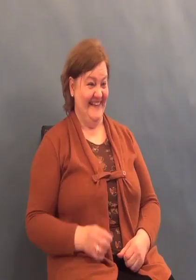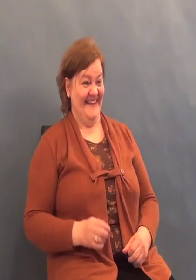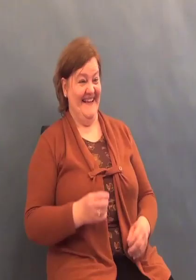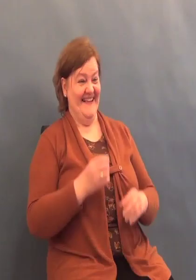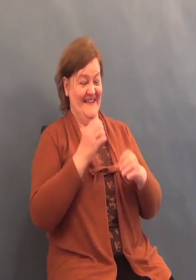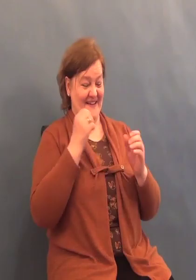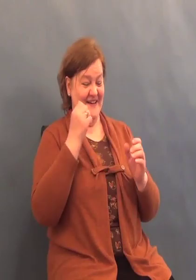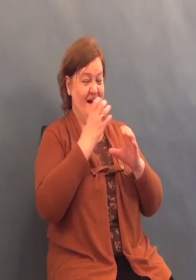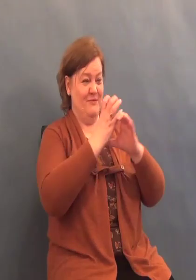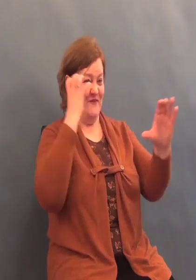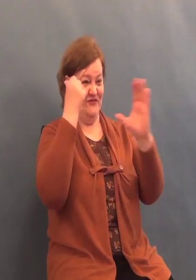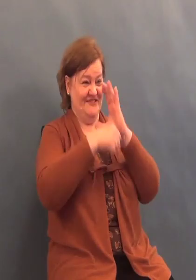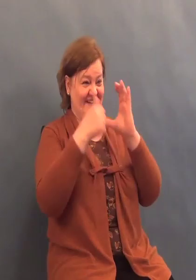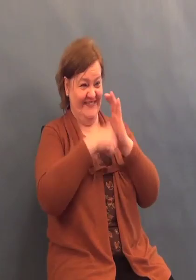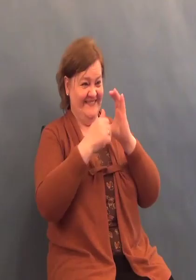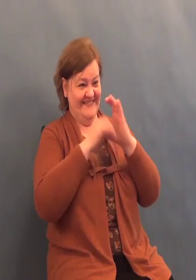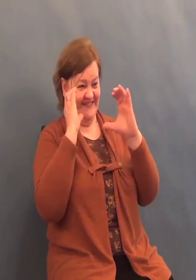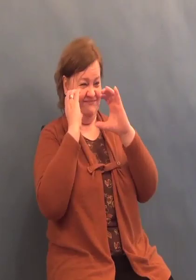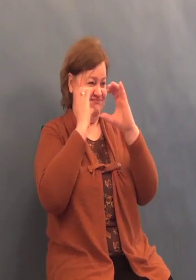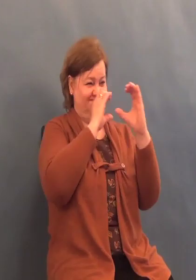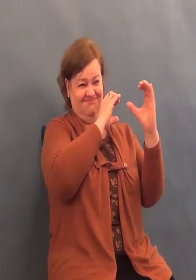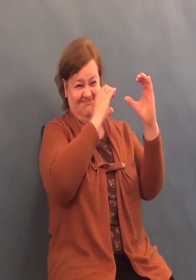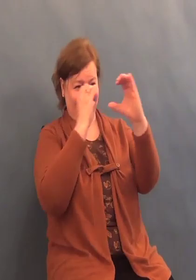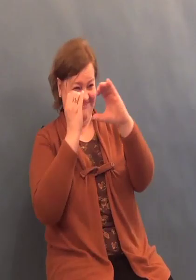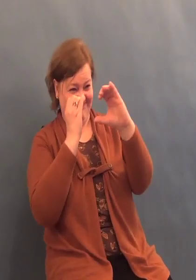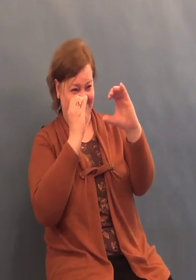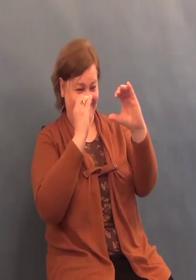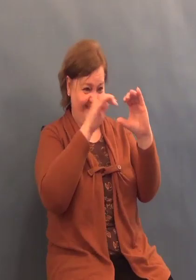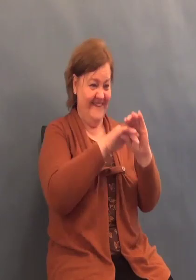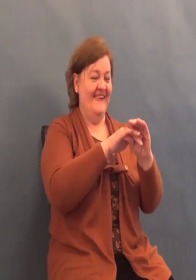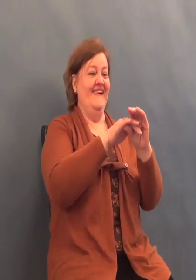Autokar wycieczkowy jedzie, jedzie, jedzie i dociera na miejsce.